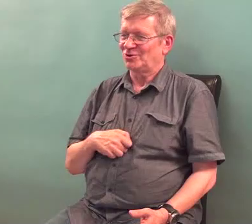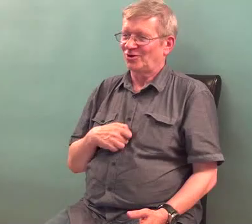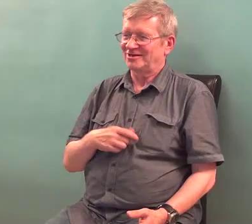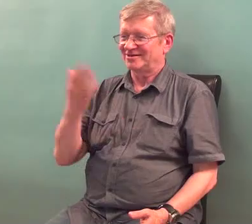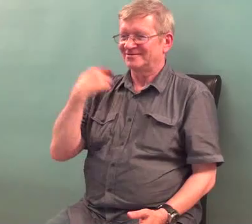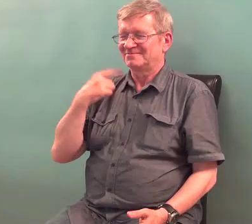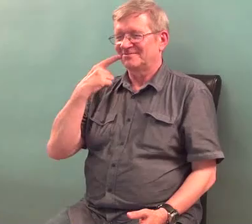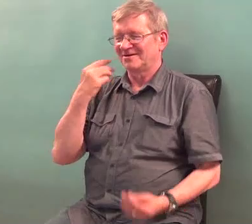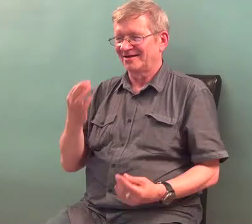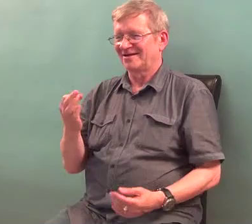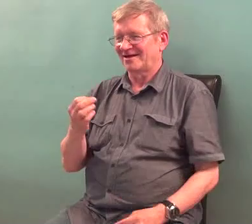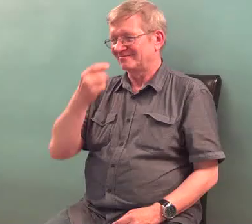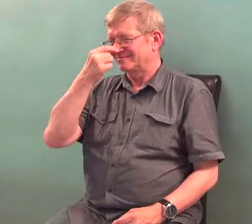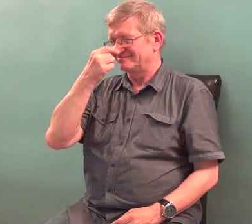Kiedyś wspaniale się bawiłem, a teraz to się skończyło.